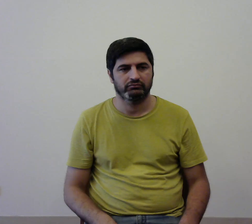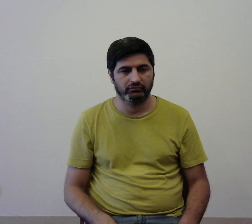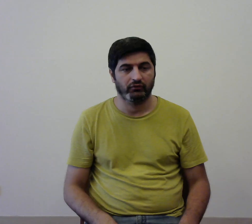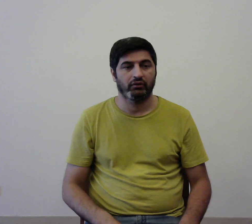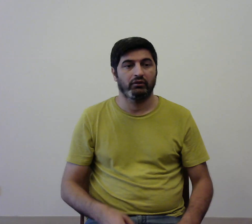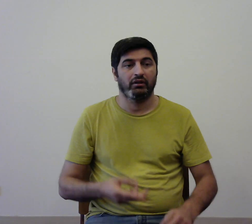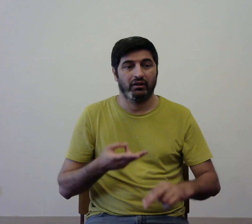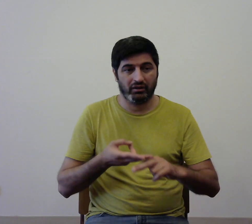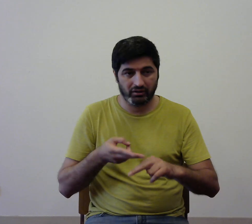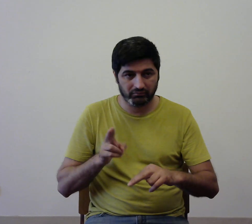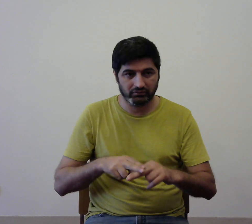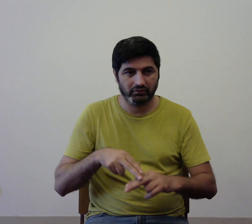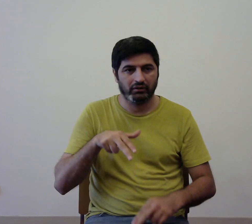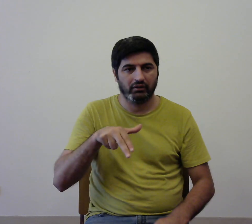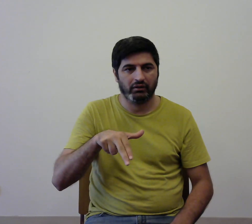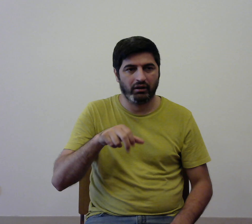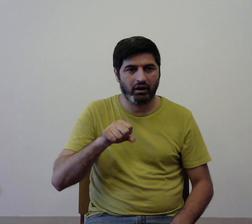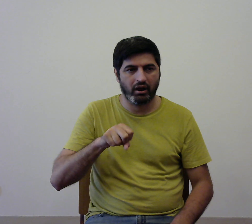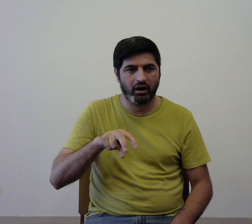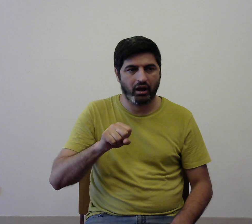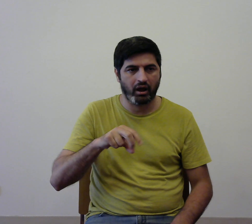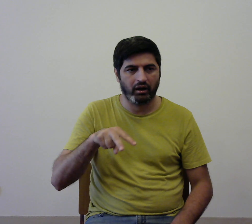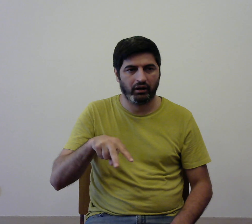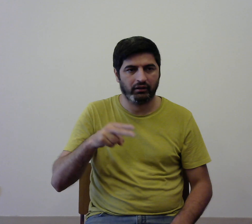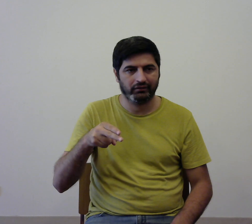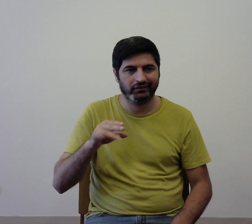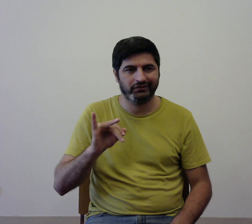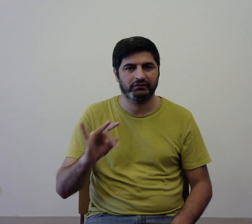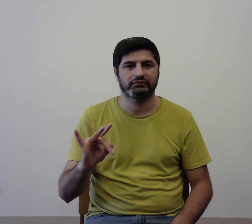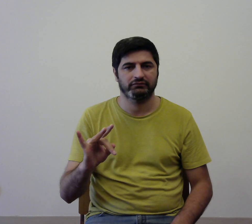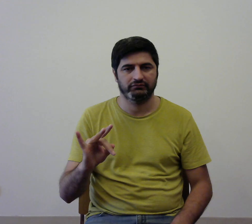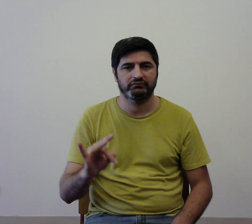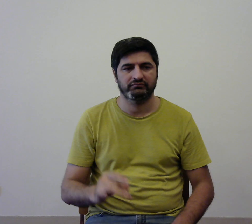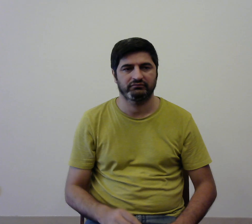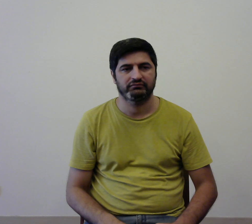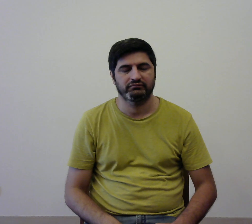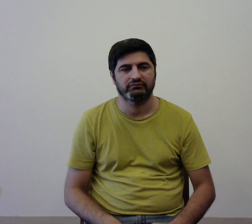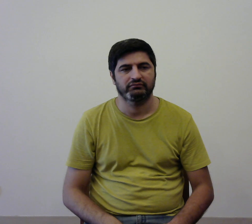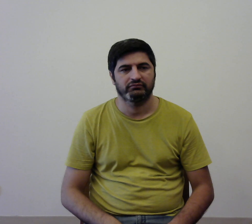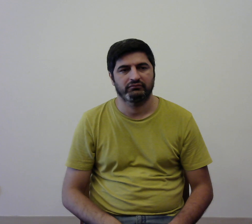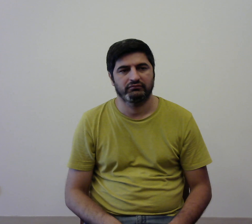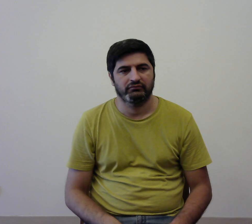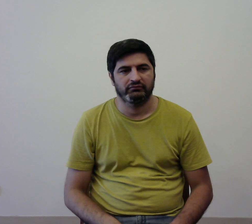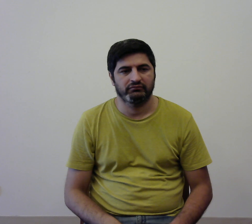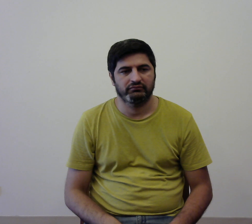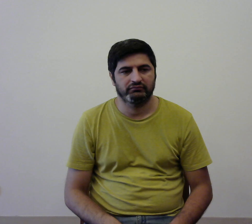Bu halaldır?